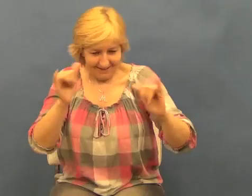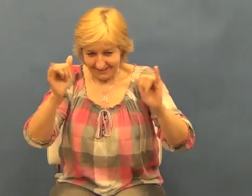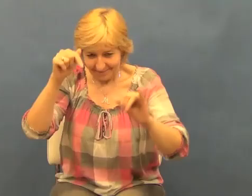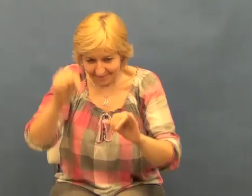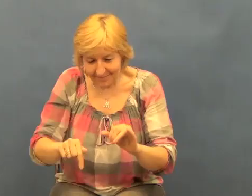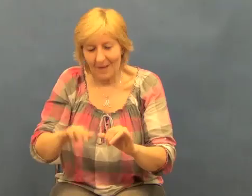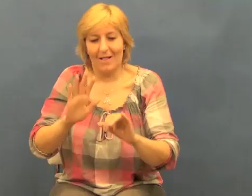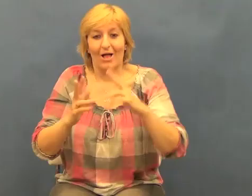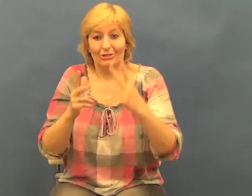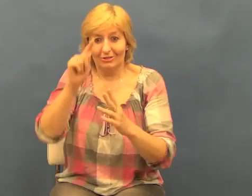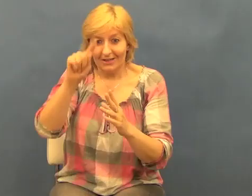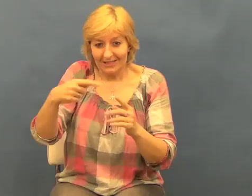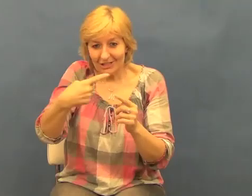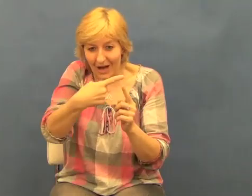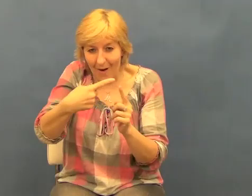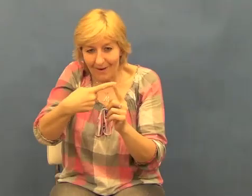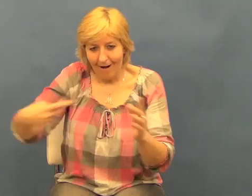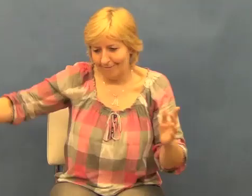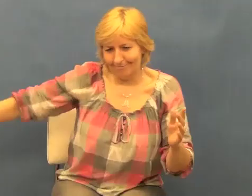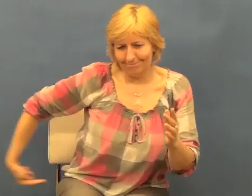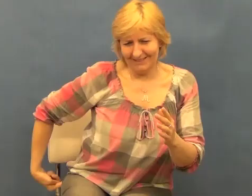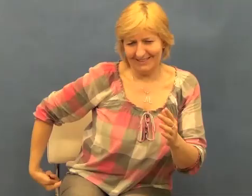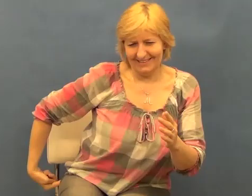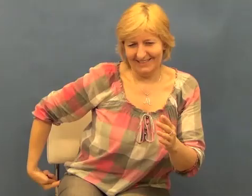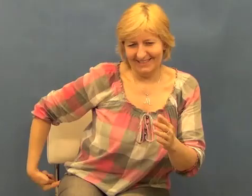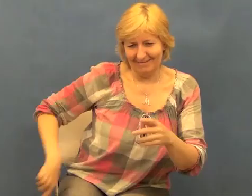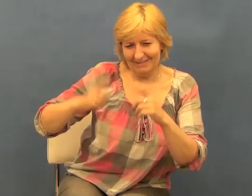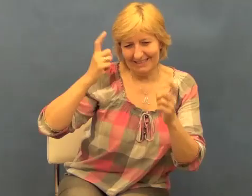Potem wskazówka, która wskazała cyfrę trzy, strzela w pupę myszki.